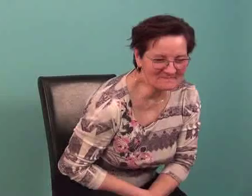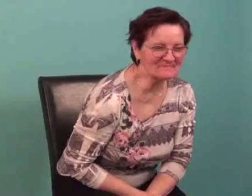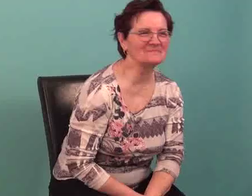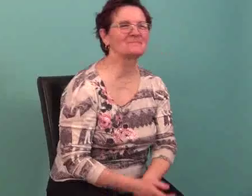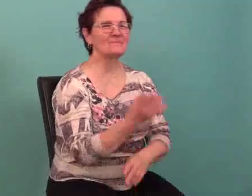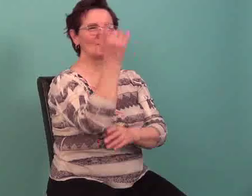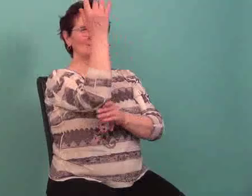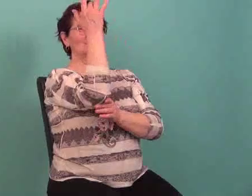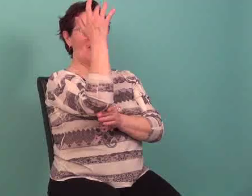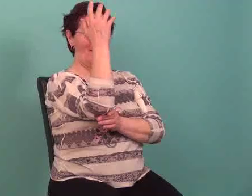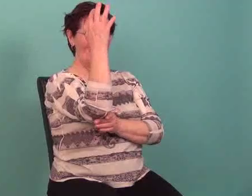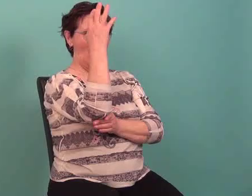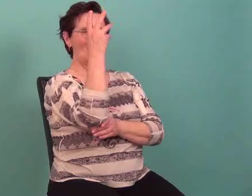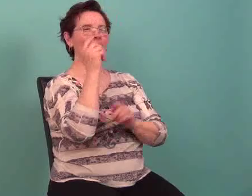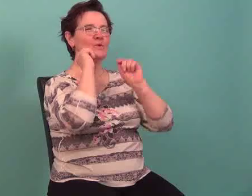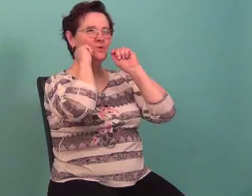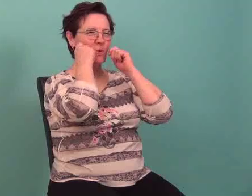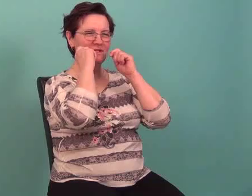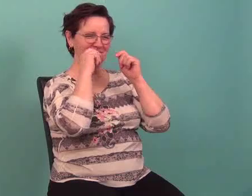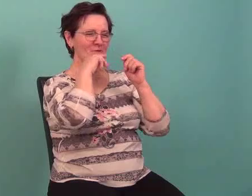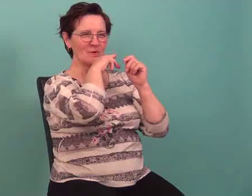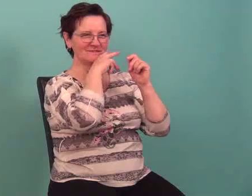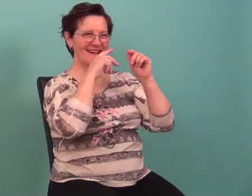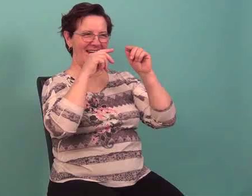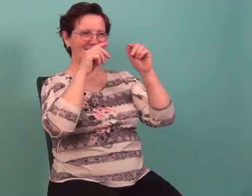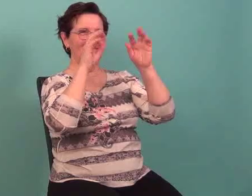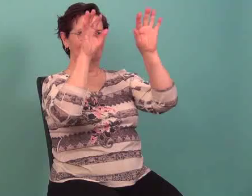Drzewo, gruszki na koronie drzewa.